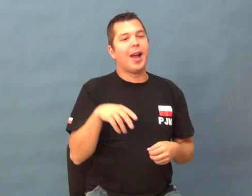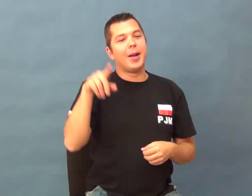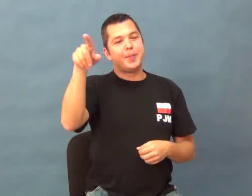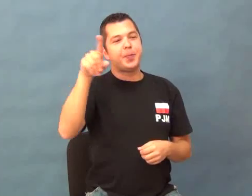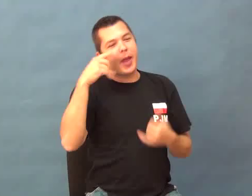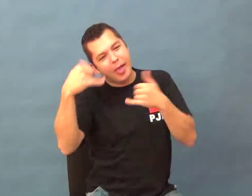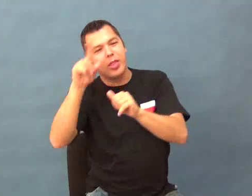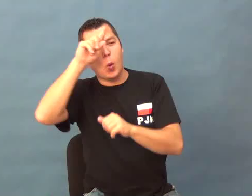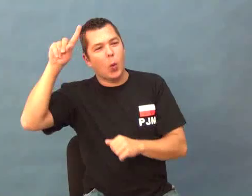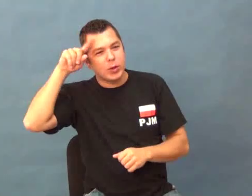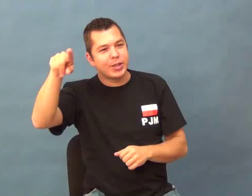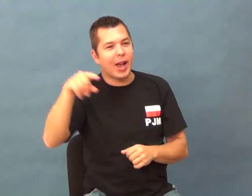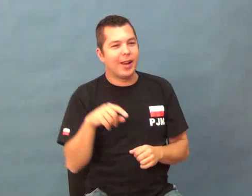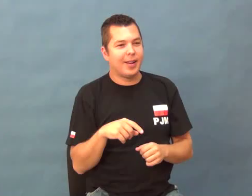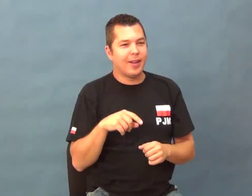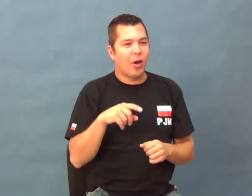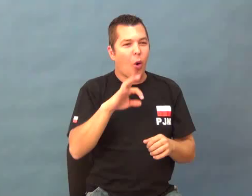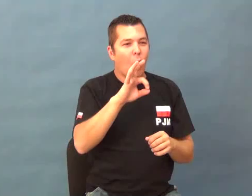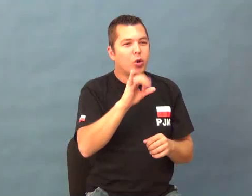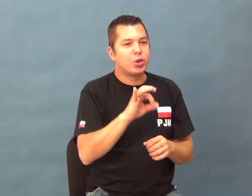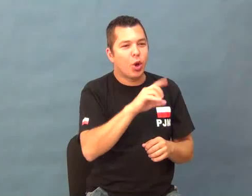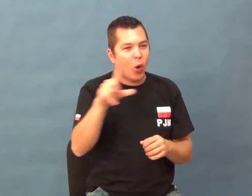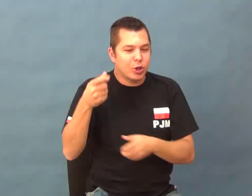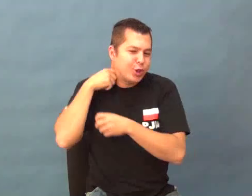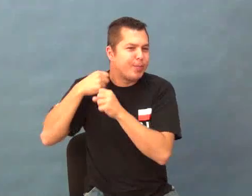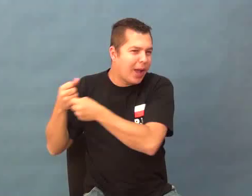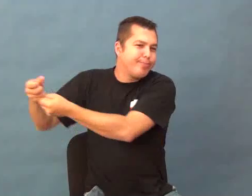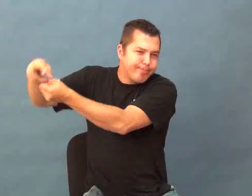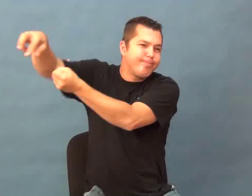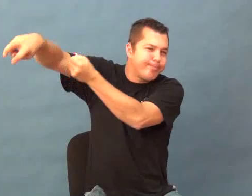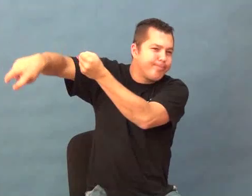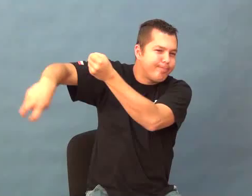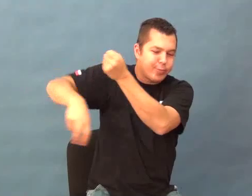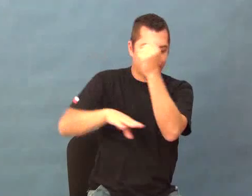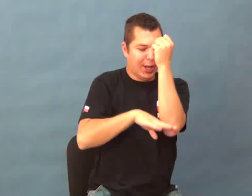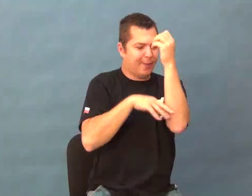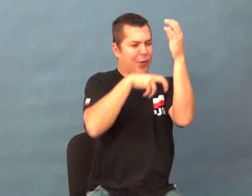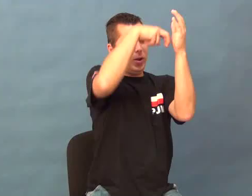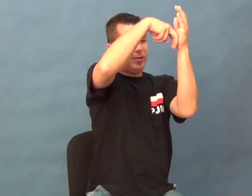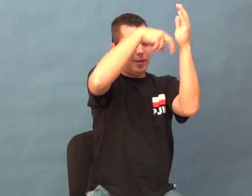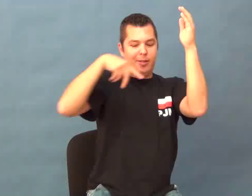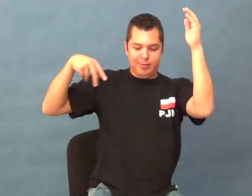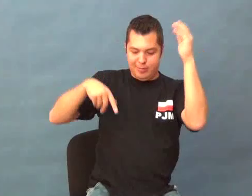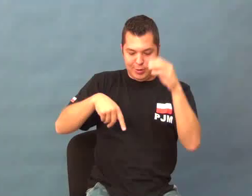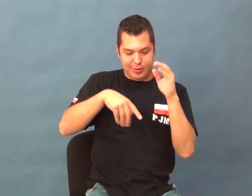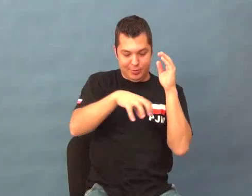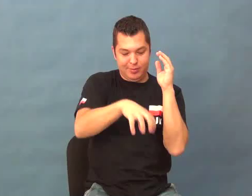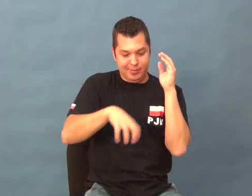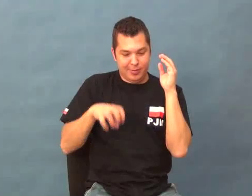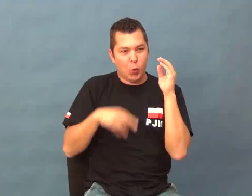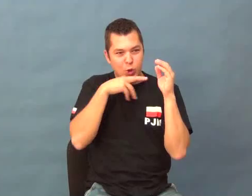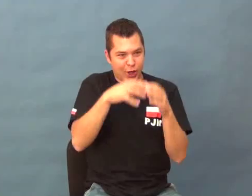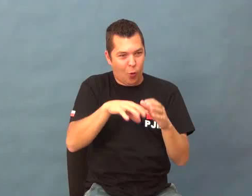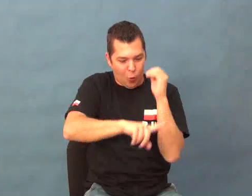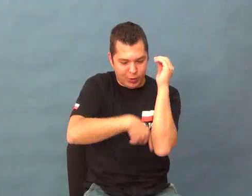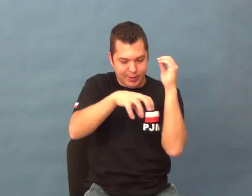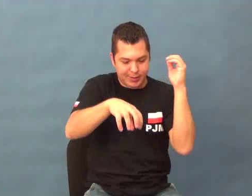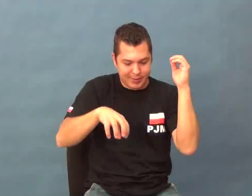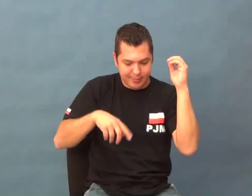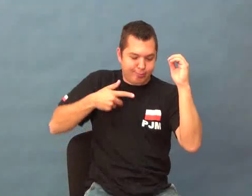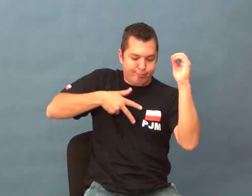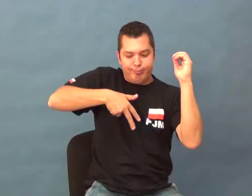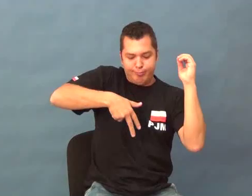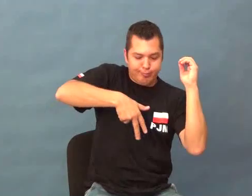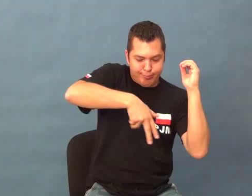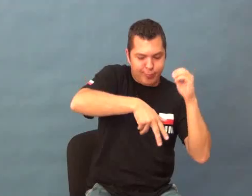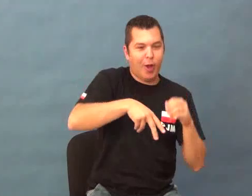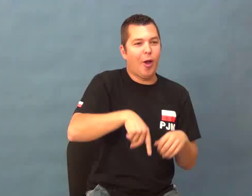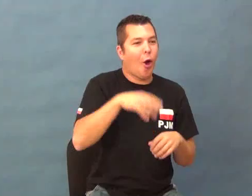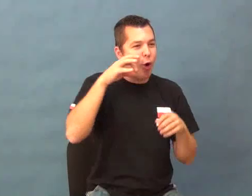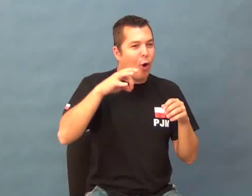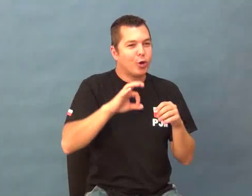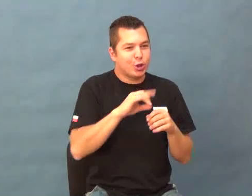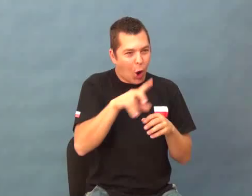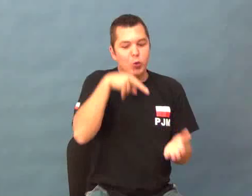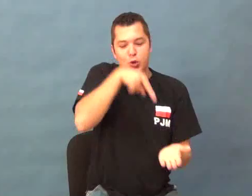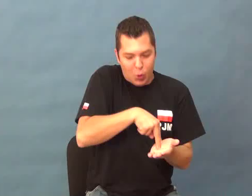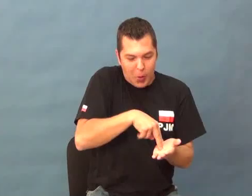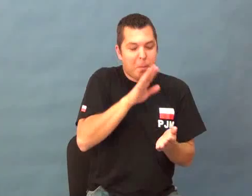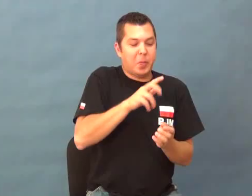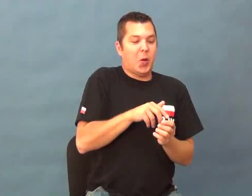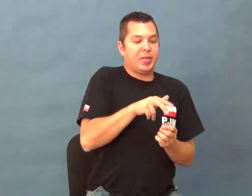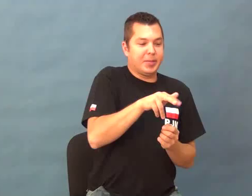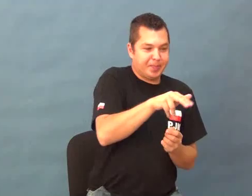Ktoś inny przychodzi ciągnąc osła na sznurku, przechodzi pod drzewem koło koszy z gruszkami, osioł się zatrzymał, patrzy na gruszki, ale idzie dalej.